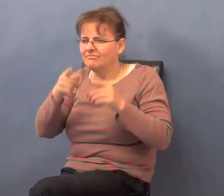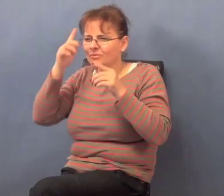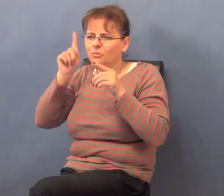Wiesz...